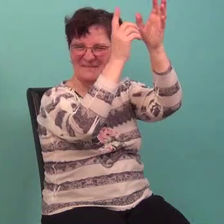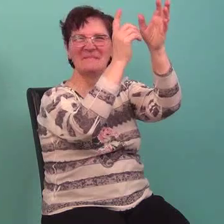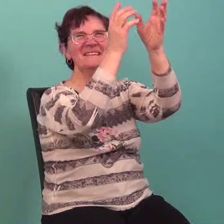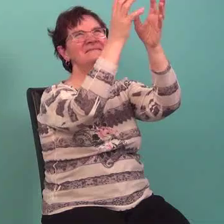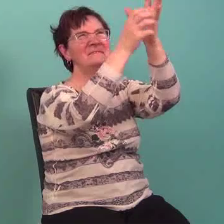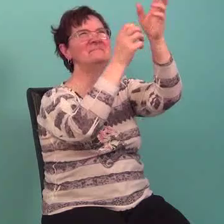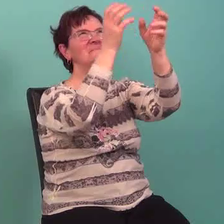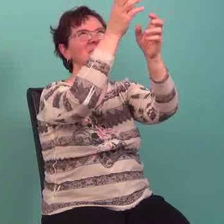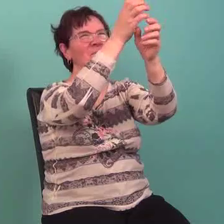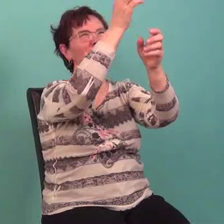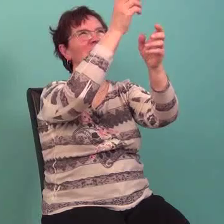Wspina się po rurze.